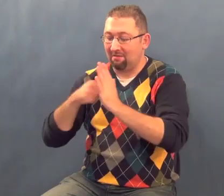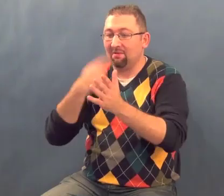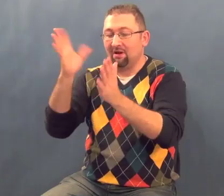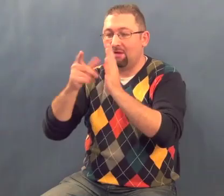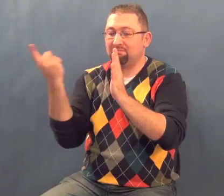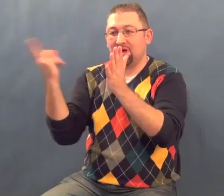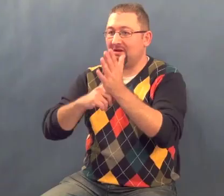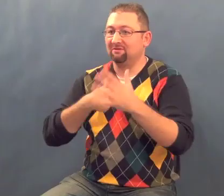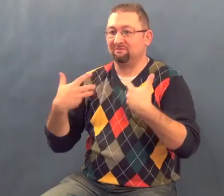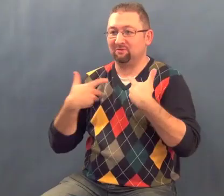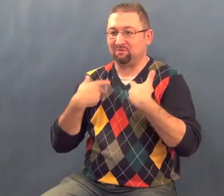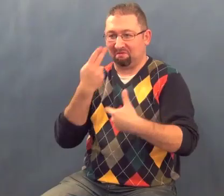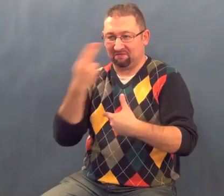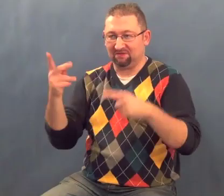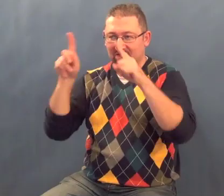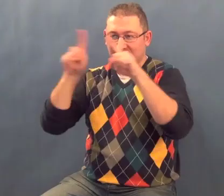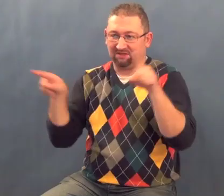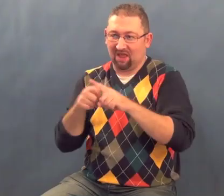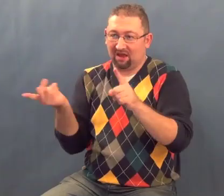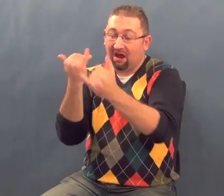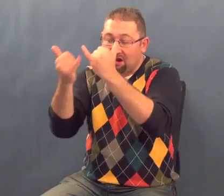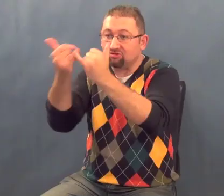Ale pierwszy raz widzę ten znak.